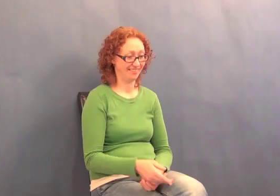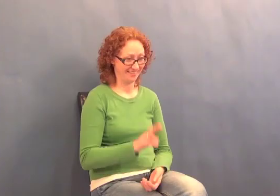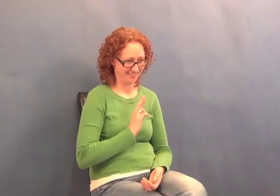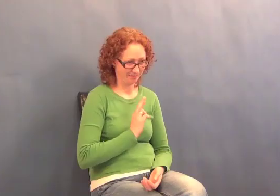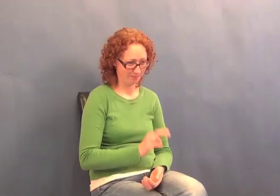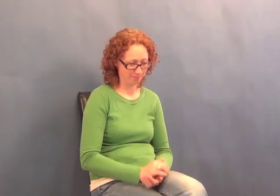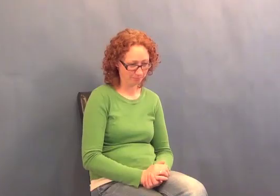Moja kolej.